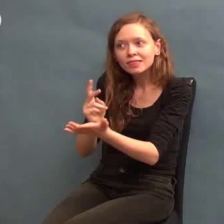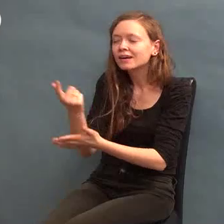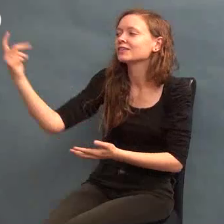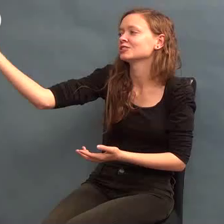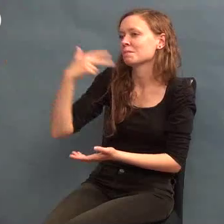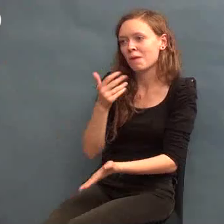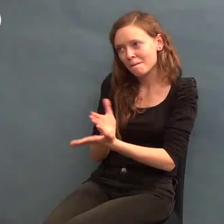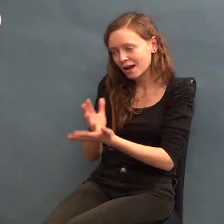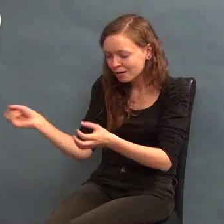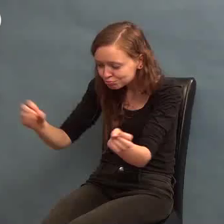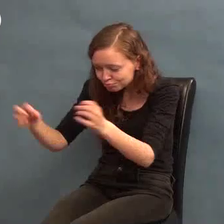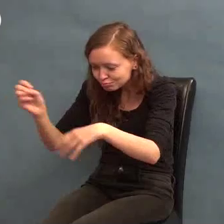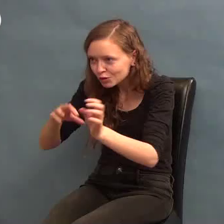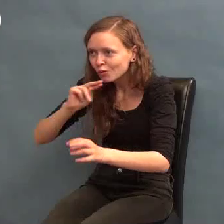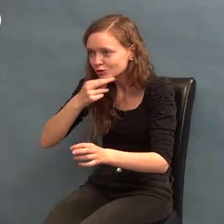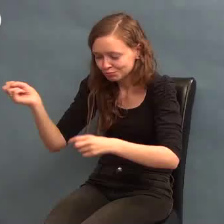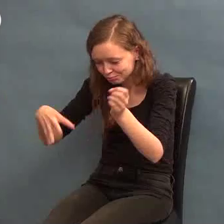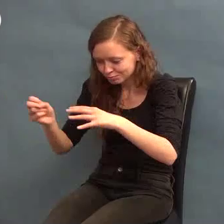Chłopcy podchodzą i pomagają zbierać rozsypane gruszki.